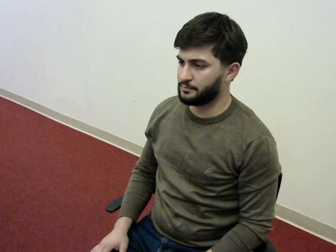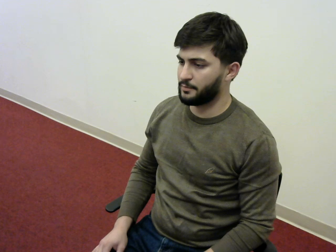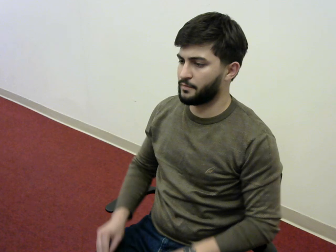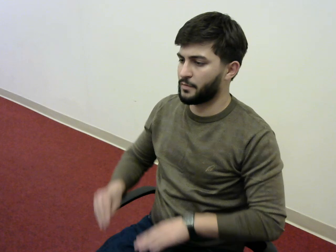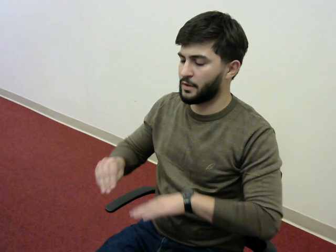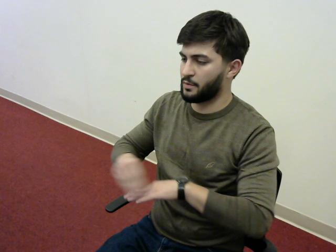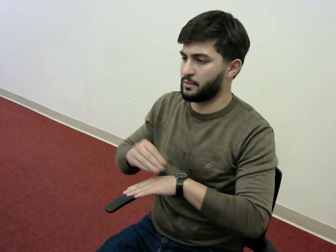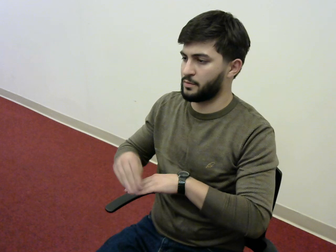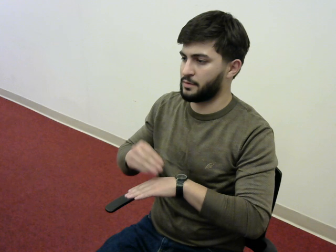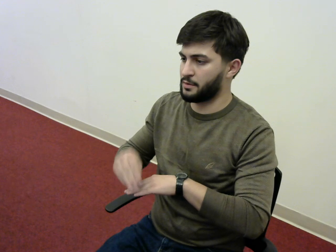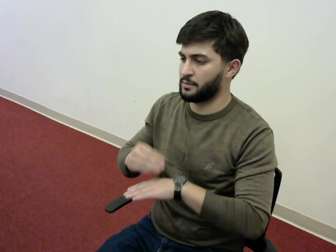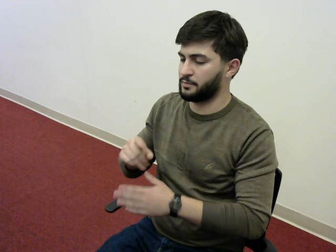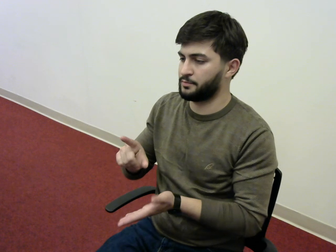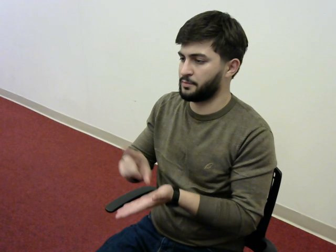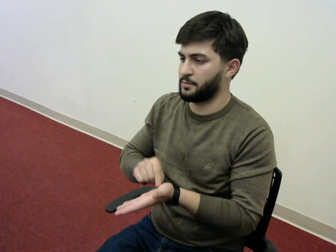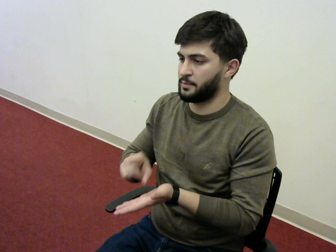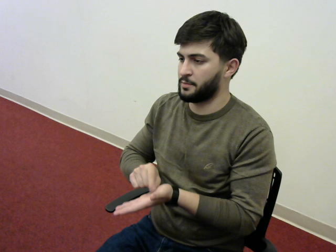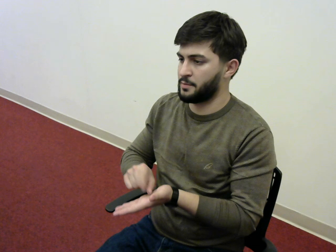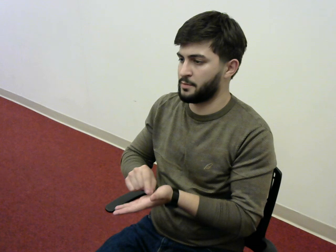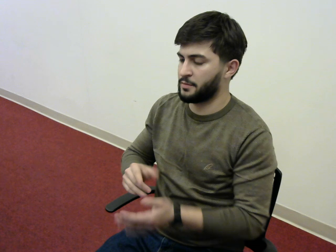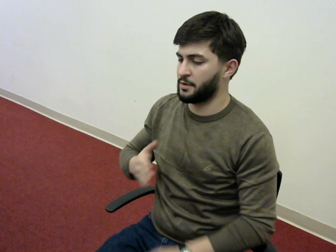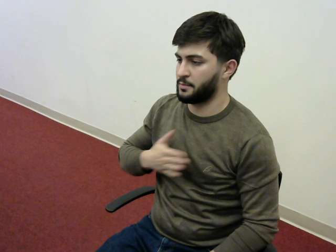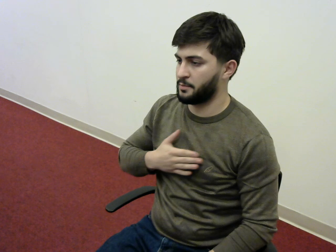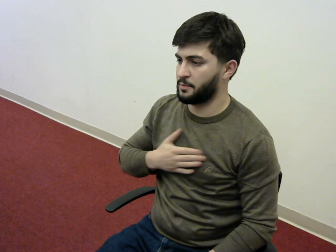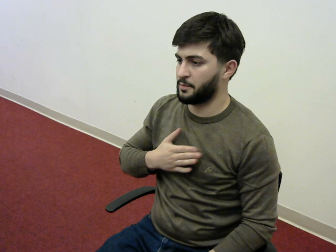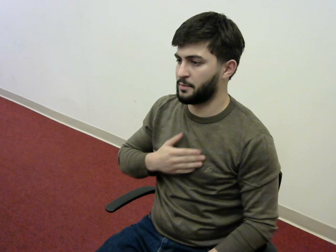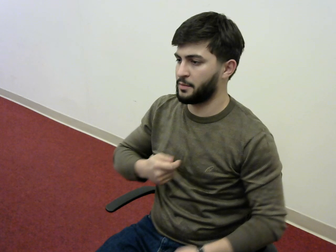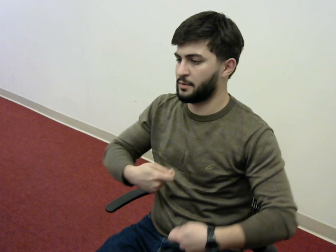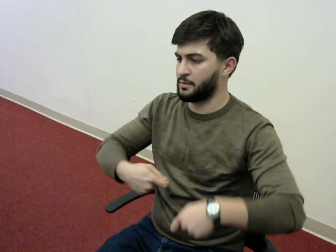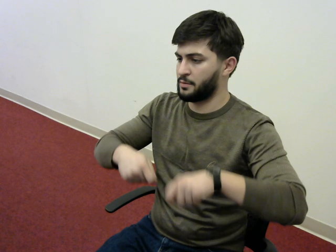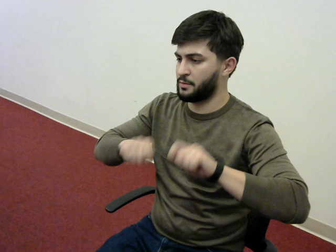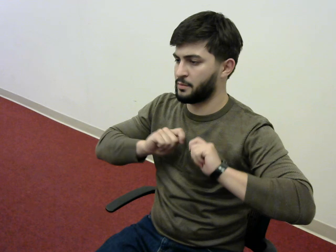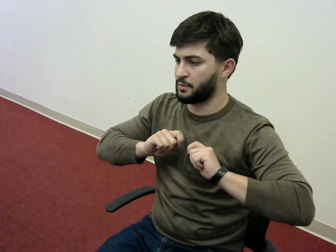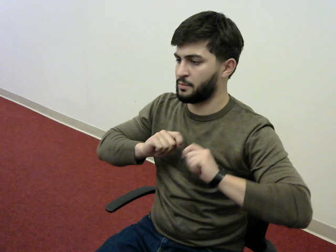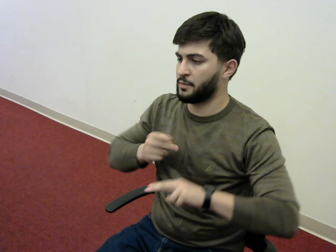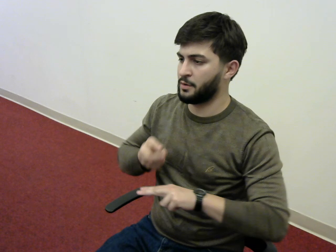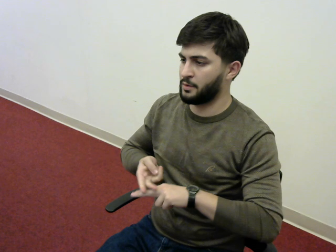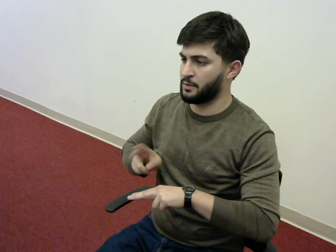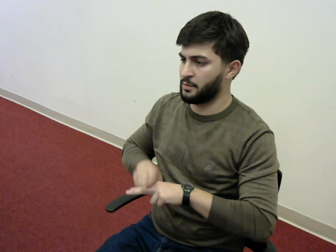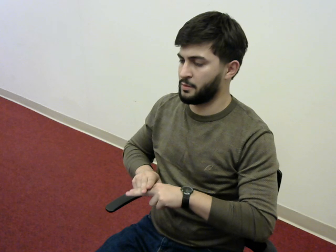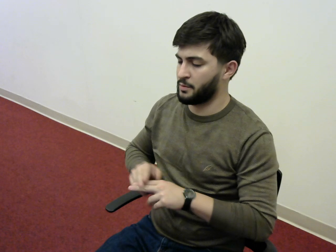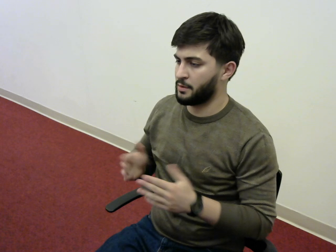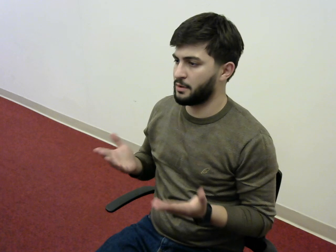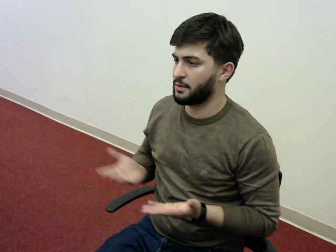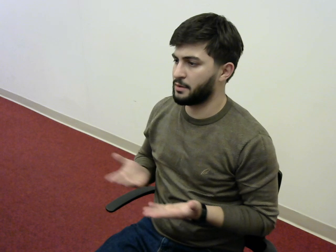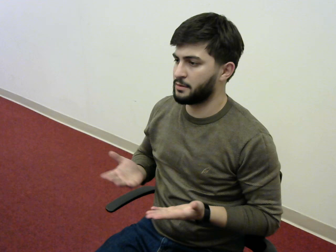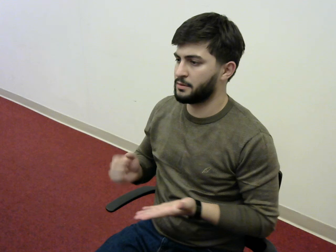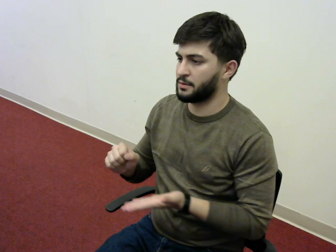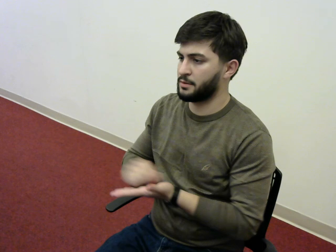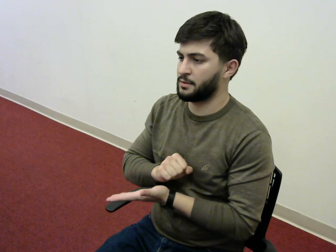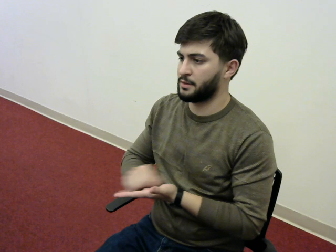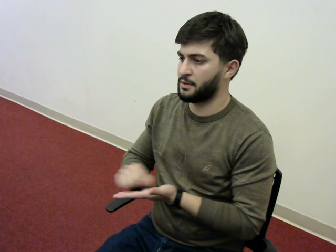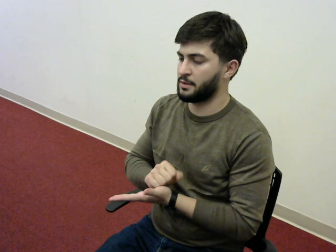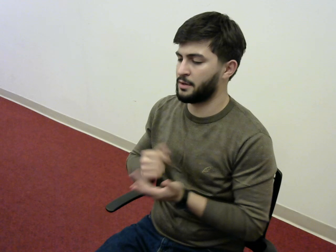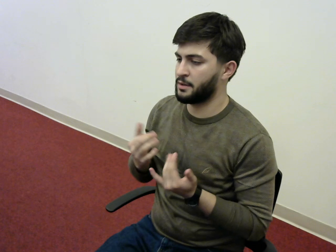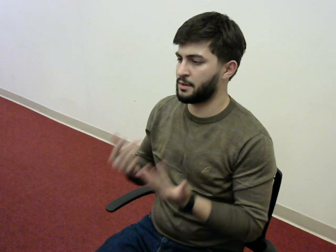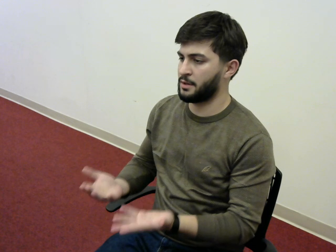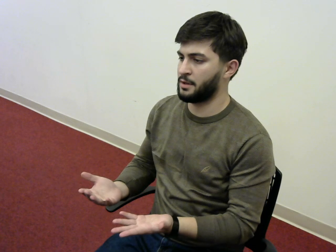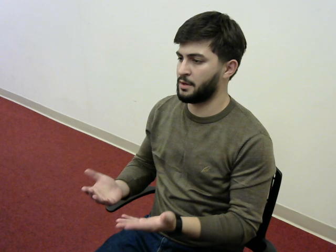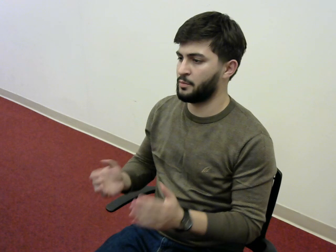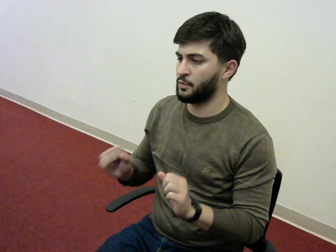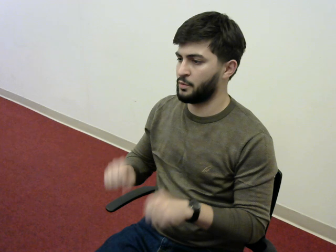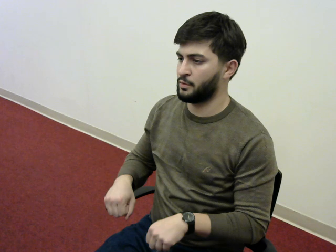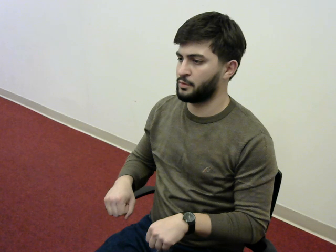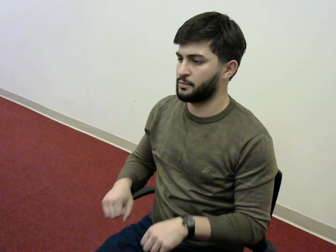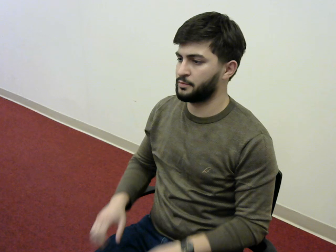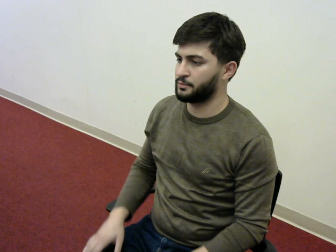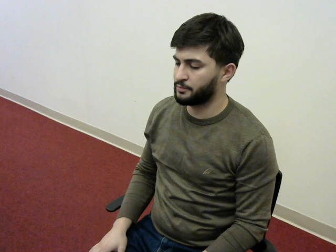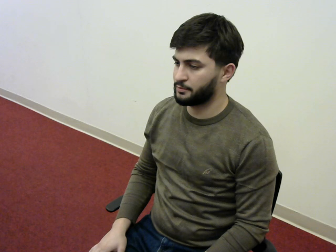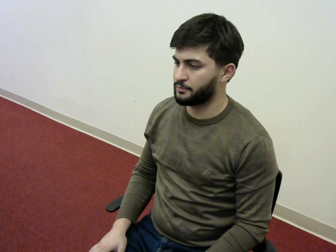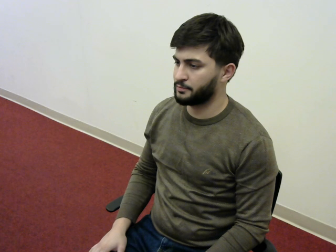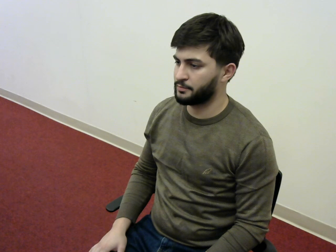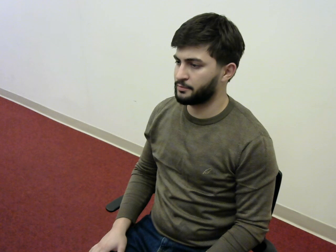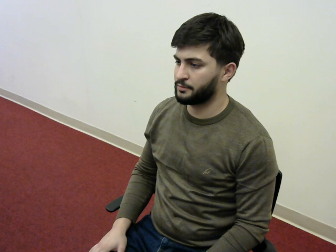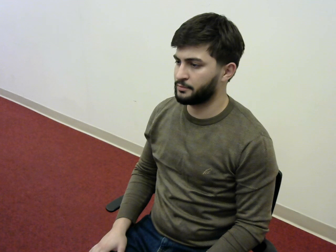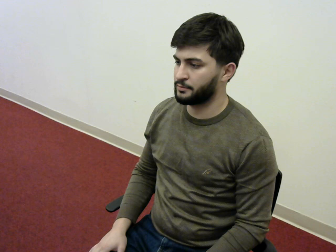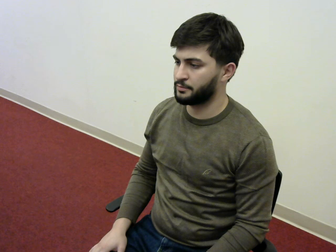Yoldaşımın pensiyasını mənə köçürmək üçün hansı sənədlər tələb olunur?